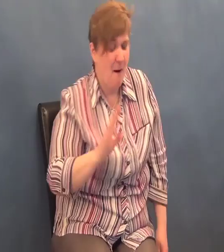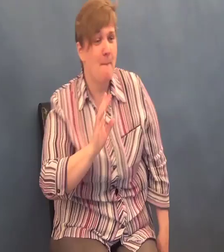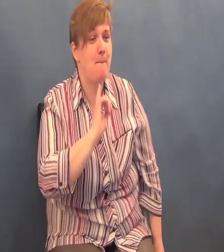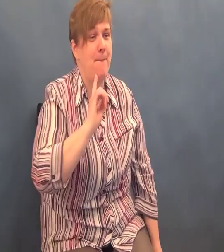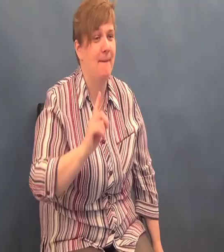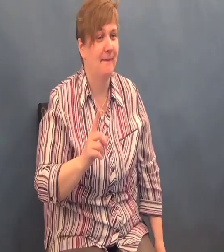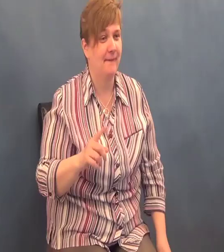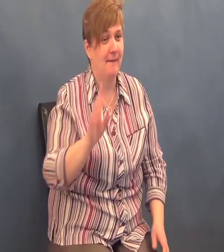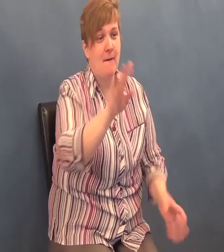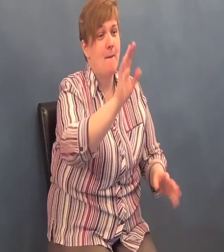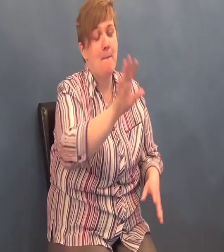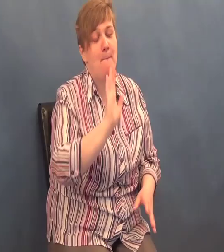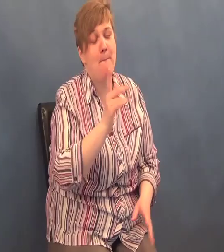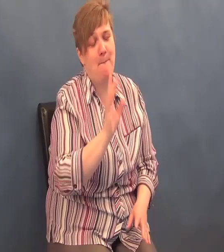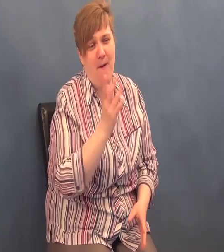Ale, hej!